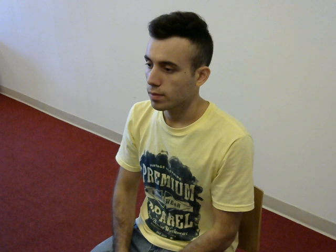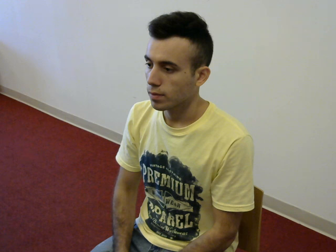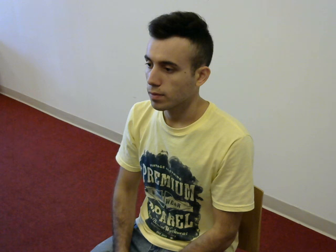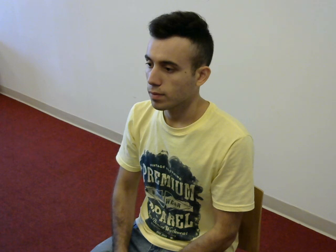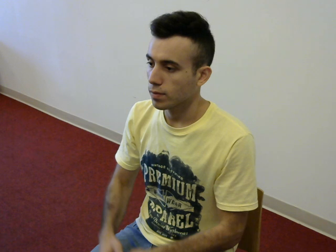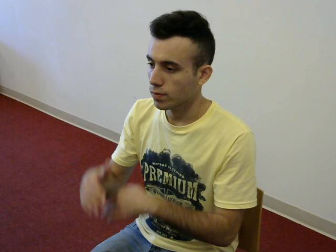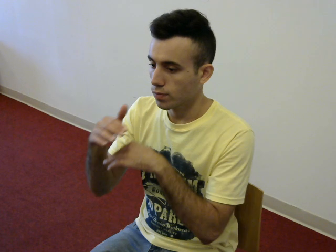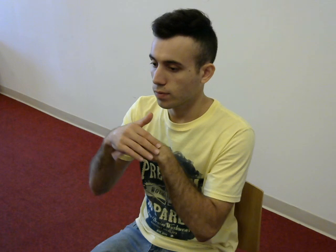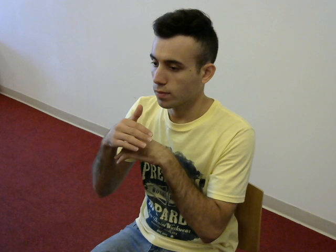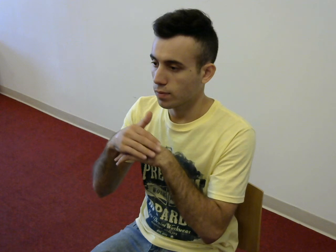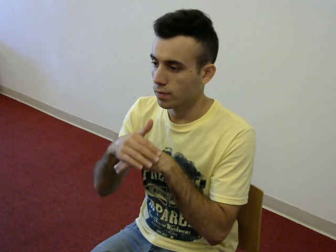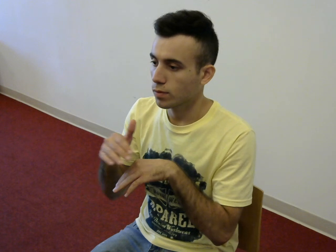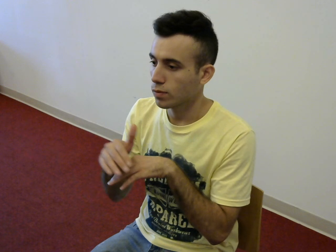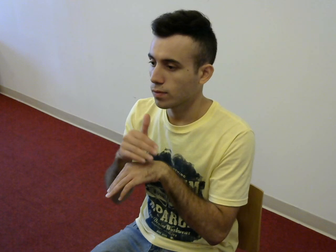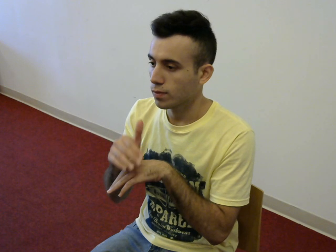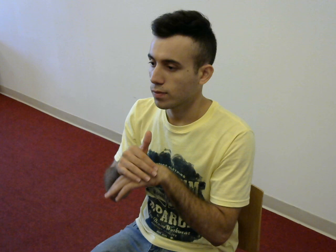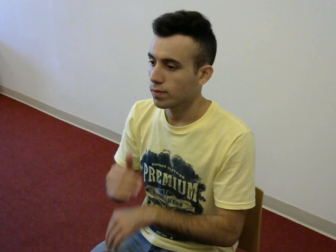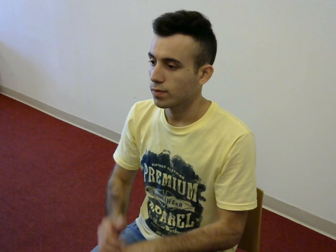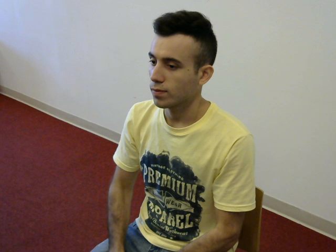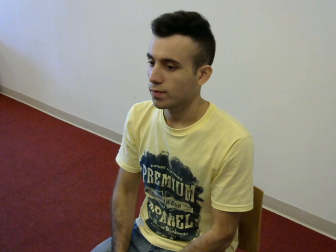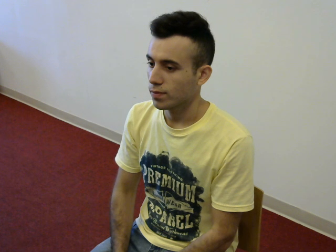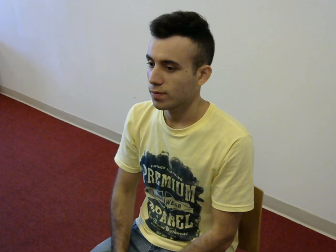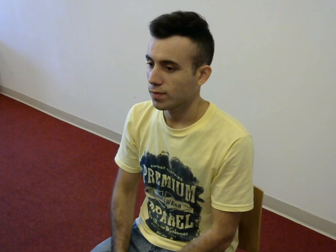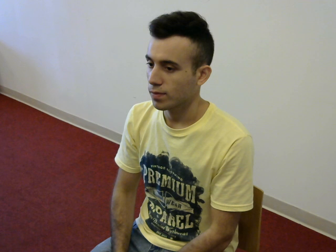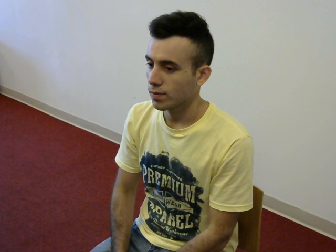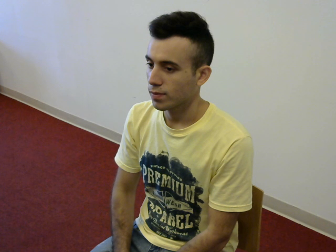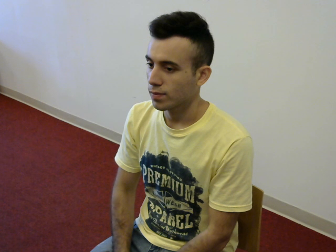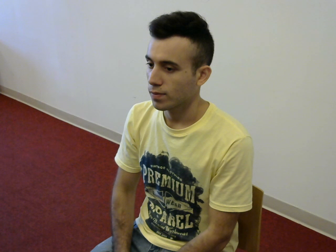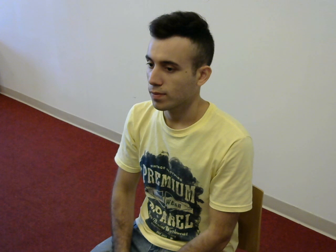Axşamınız xeyir